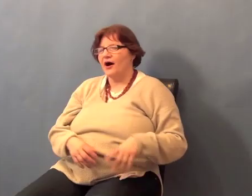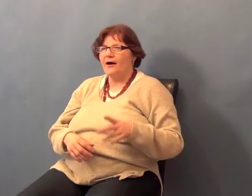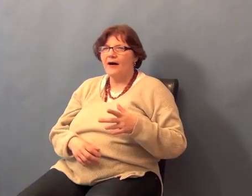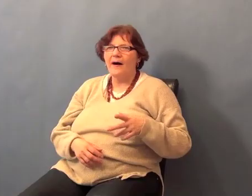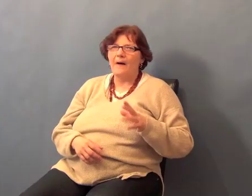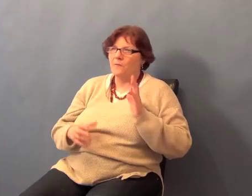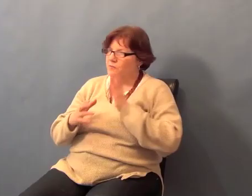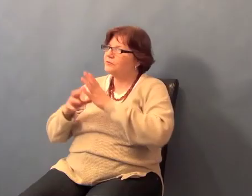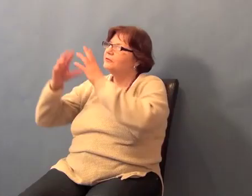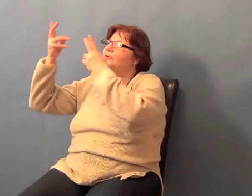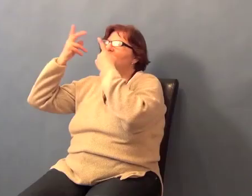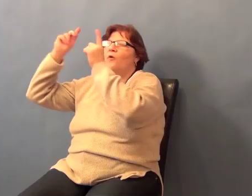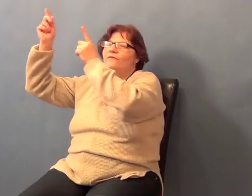Już. Zrywa i nie uważa.